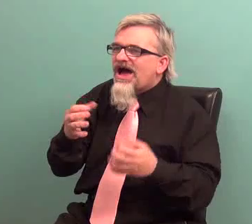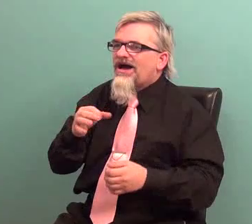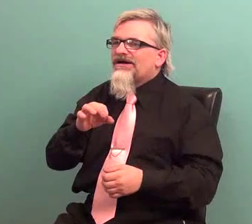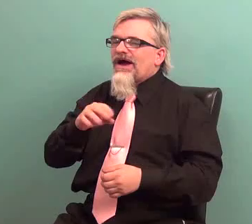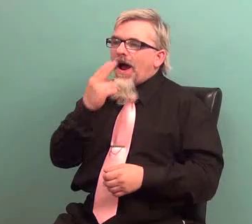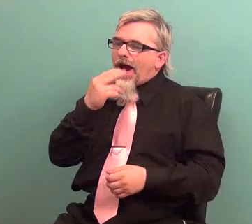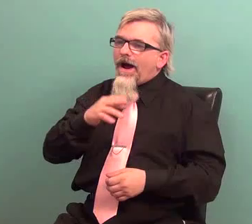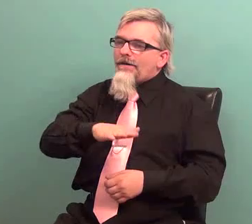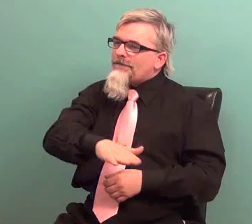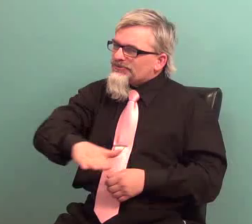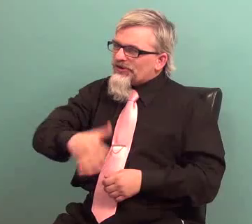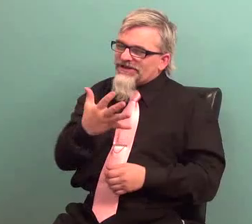Chce złapać smarkacza, chłopca.